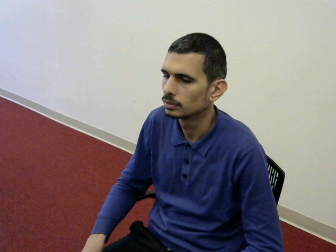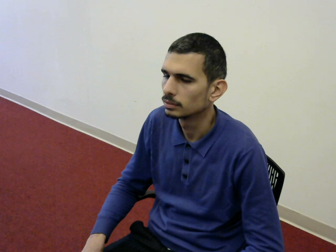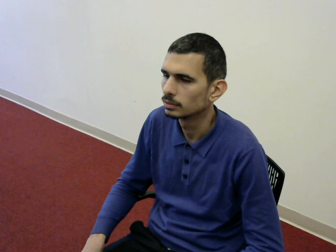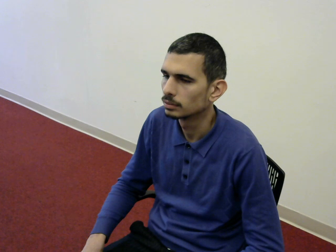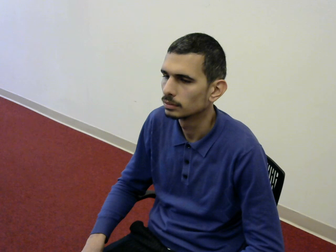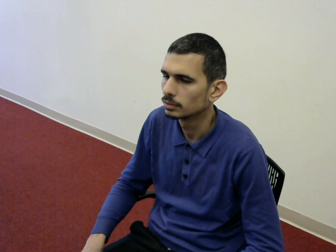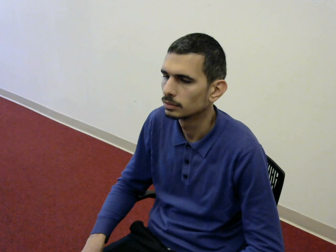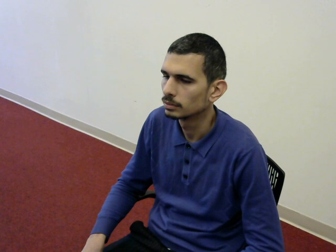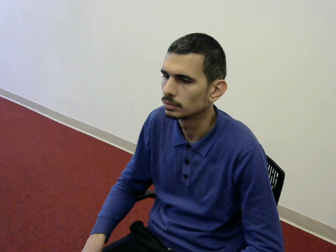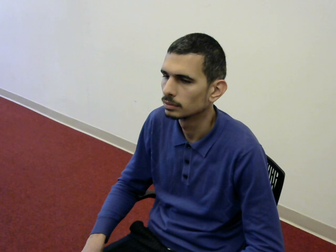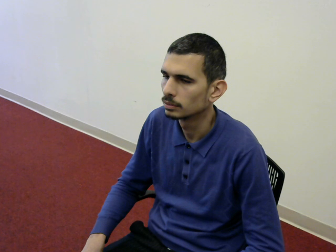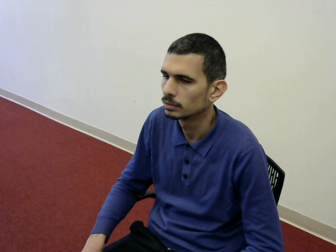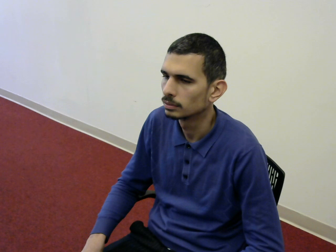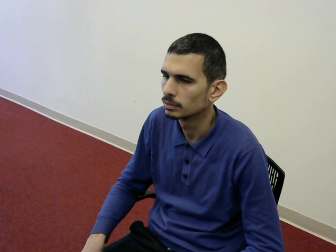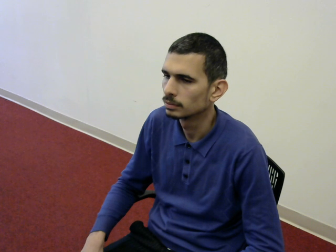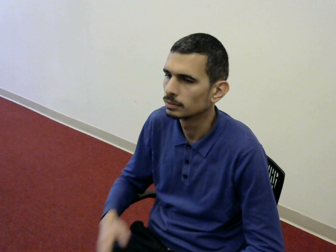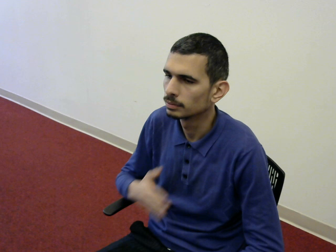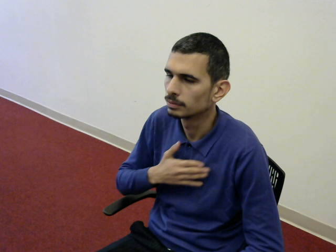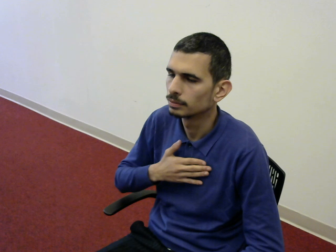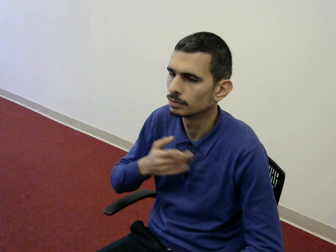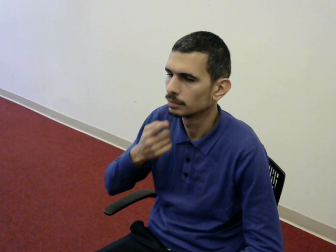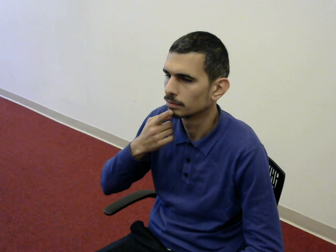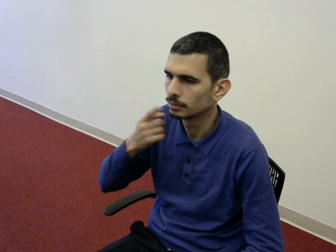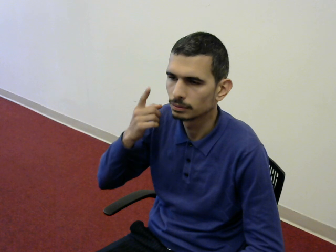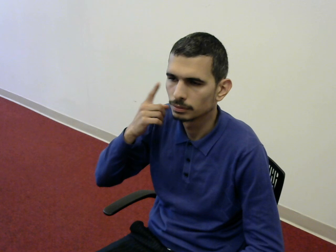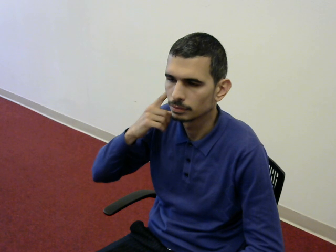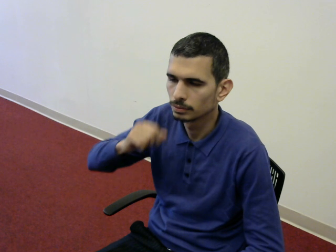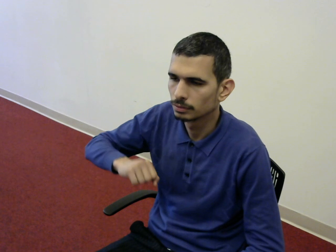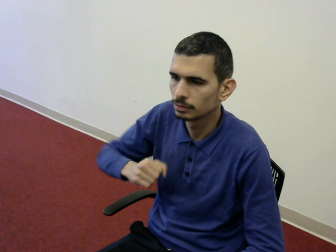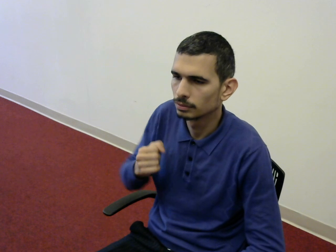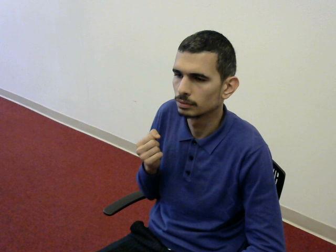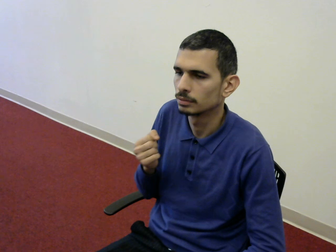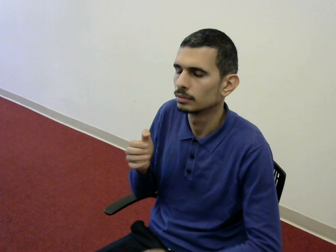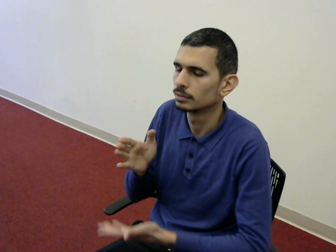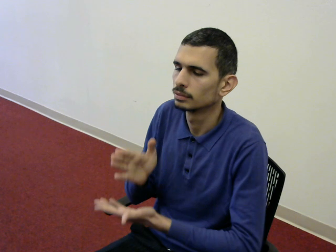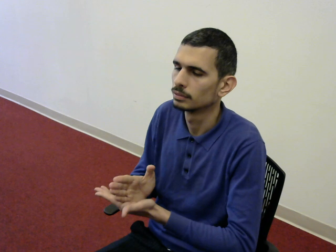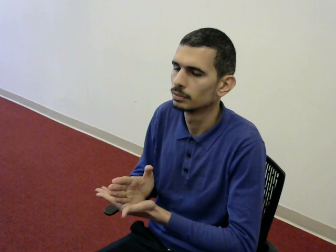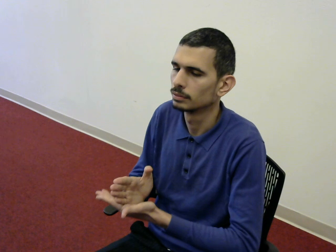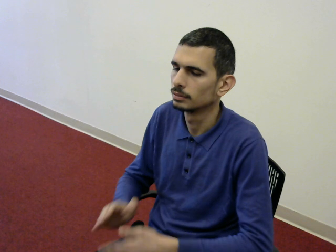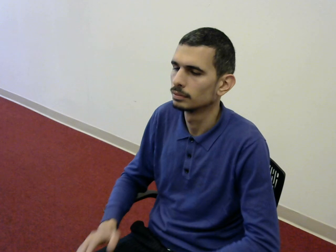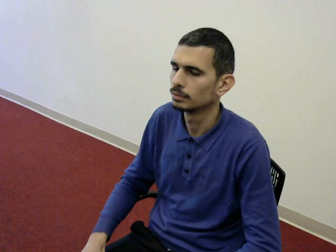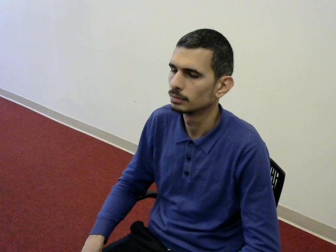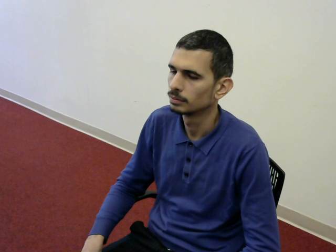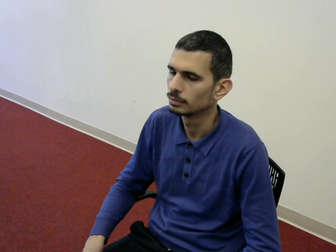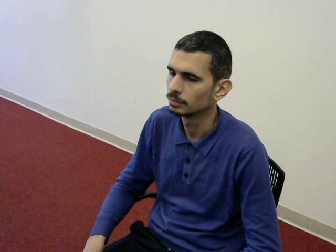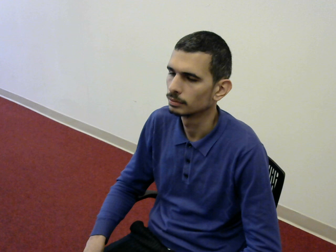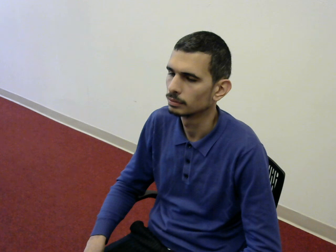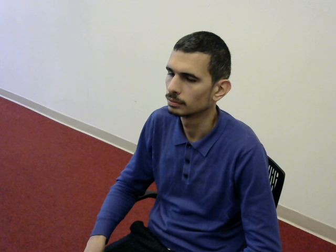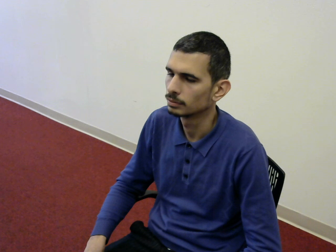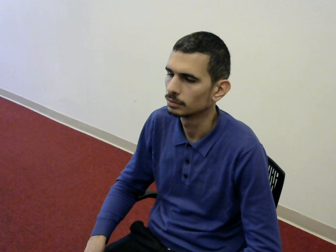Mənim eşitmə məhdudiyyətli dostlarım var